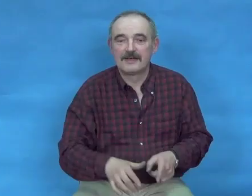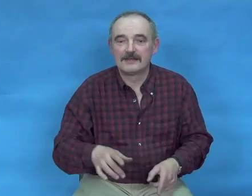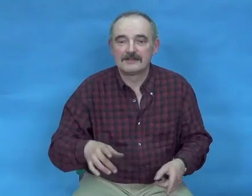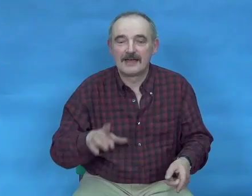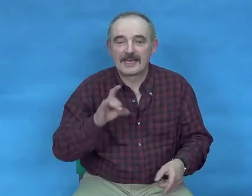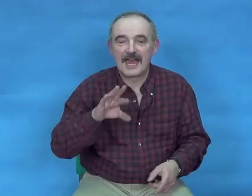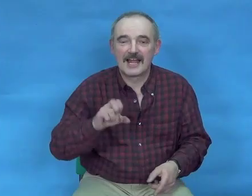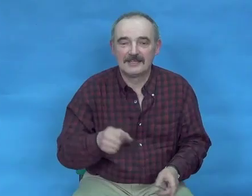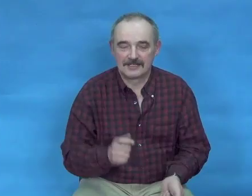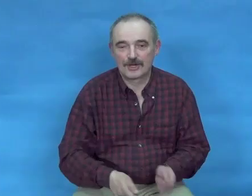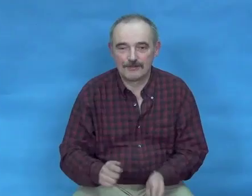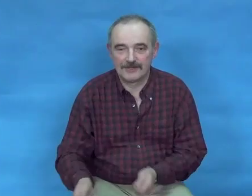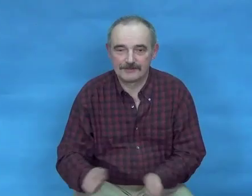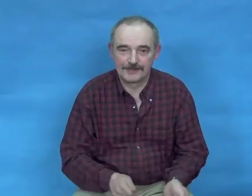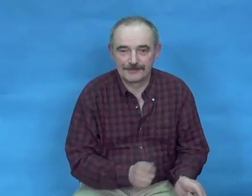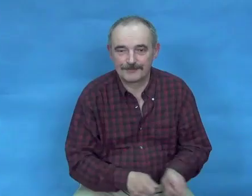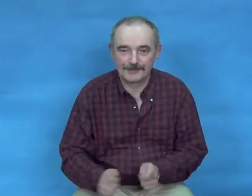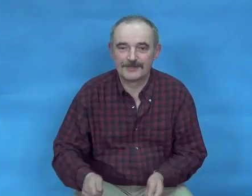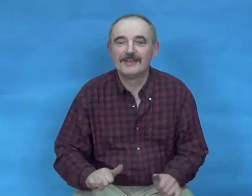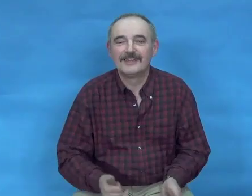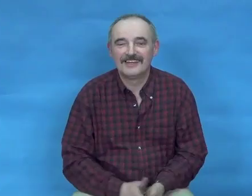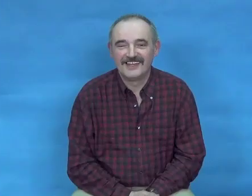Gra na cymbałkach.